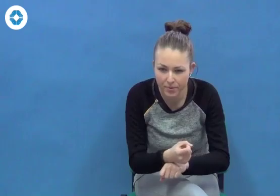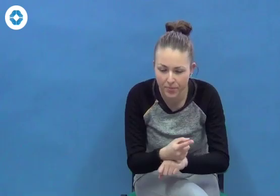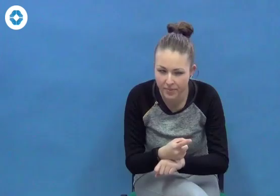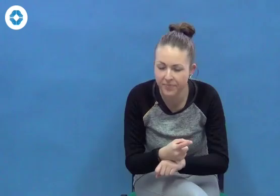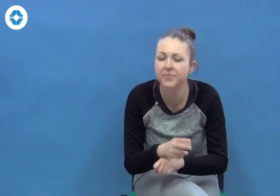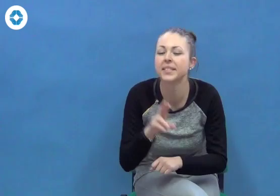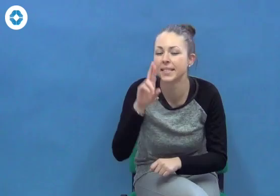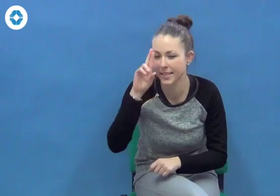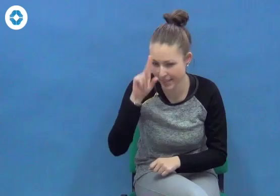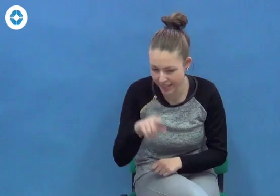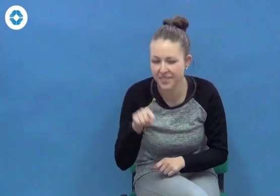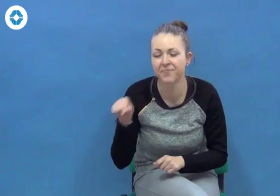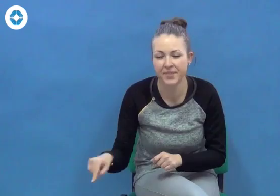Rozpoznał, że to było dziecko.